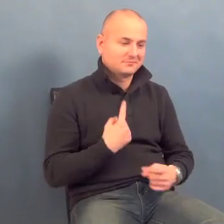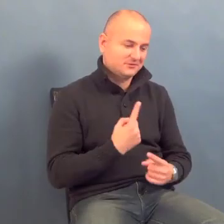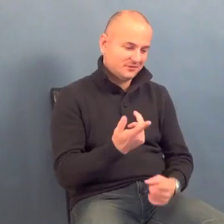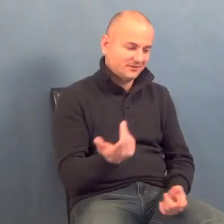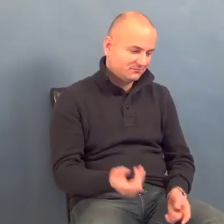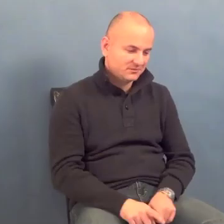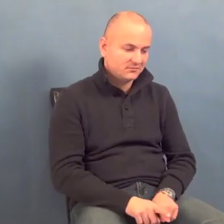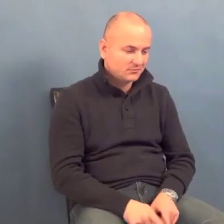Też tak myślę.